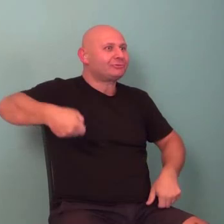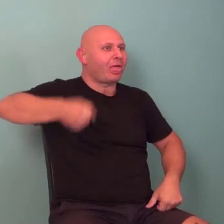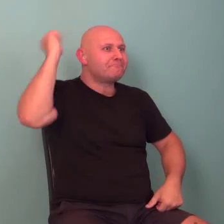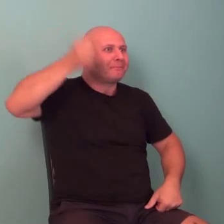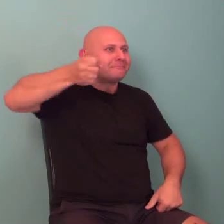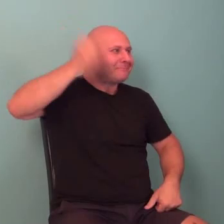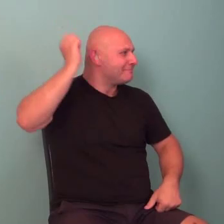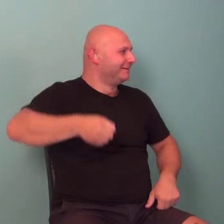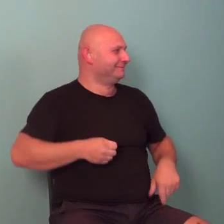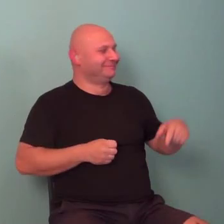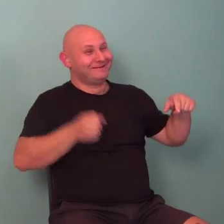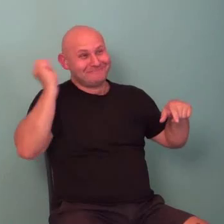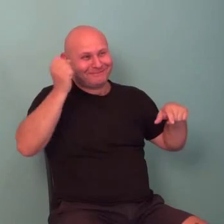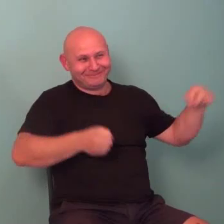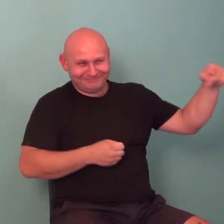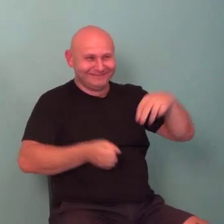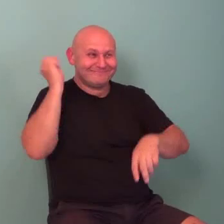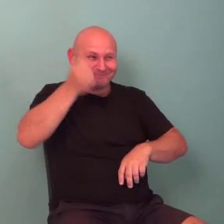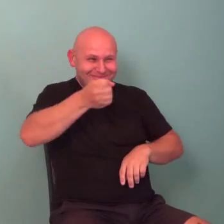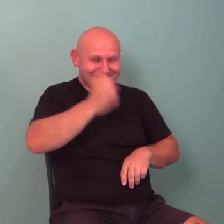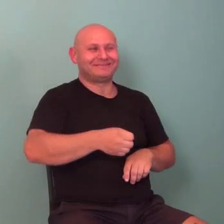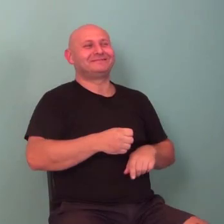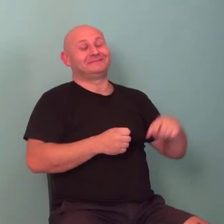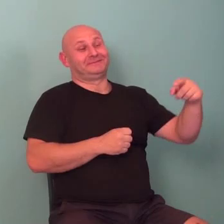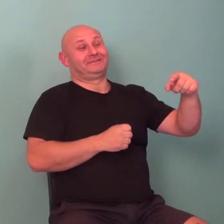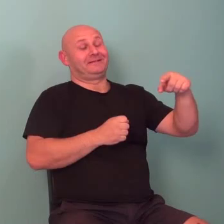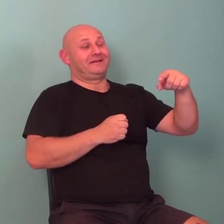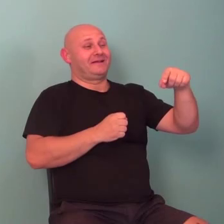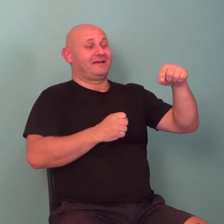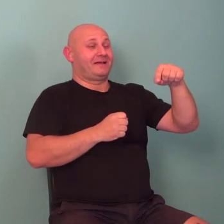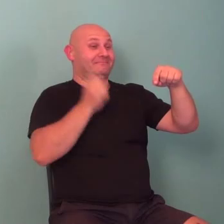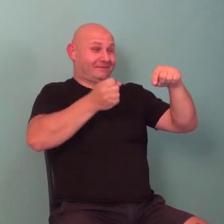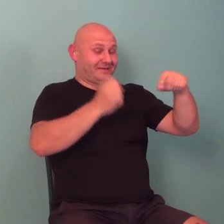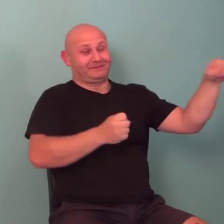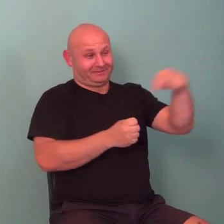Babcia bije kota parasolką.